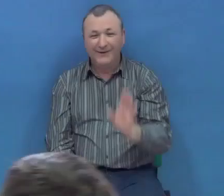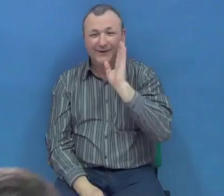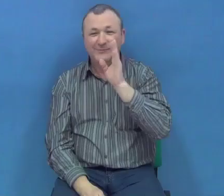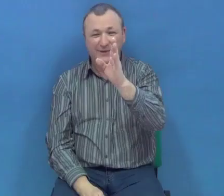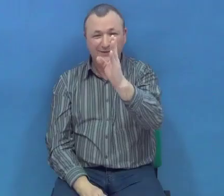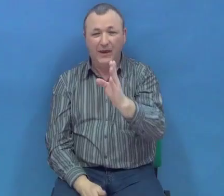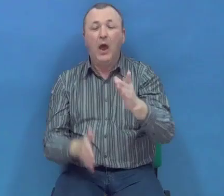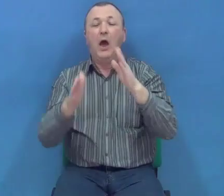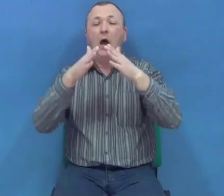Tak samo, równo.